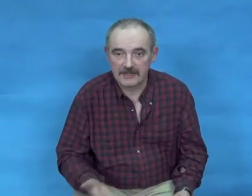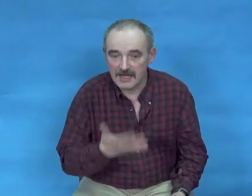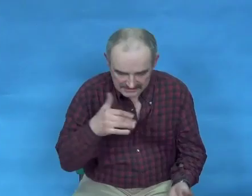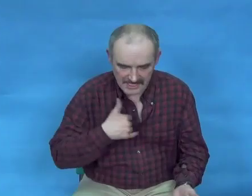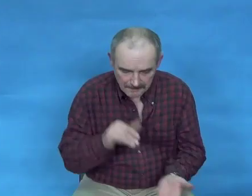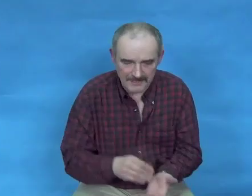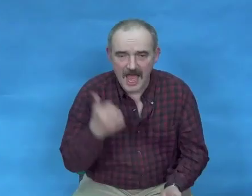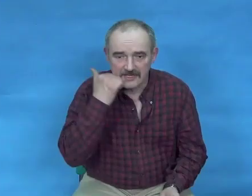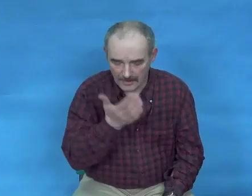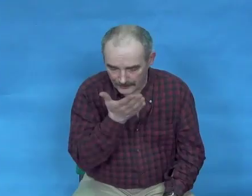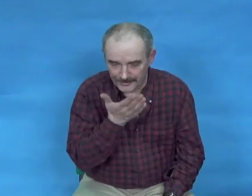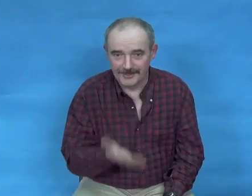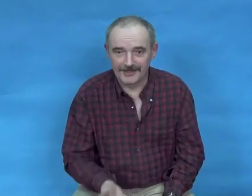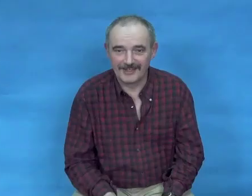Ja potrzebuję jabłek, a nie ma ani jednego.